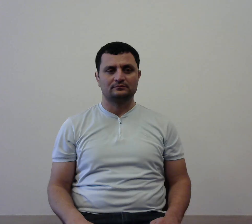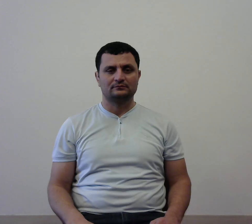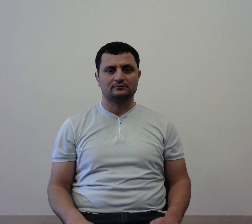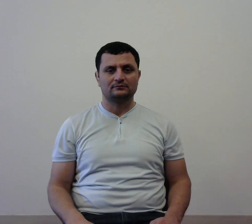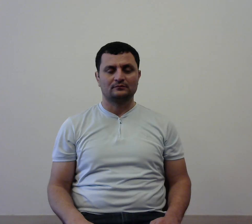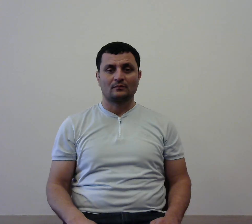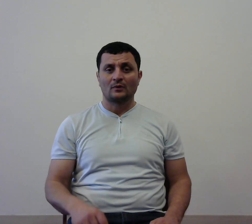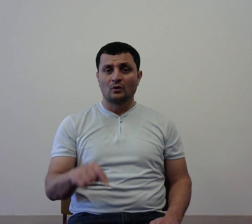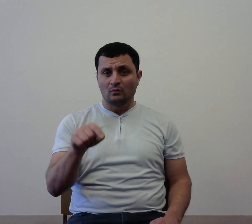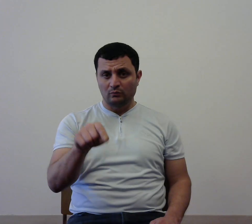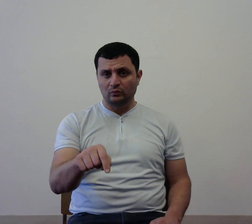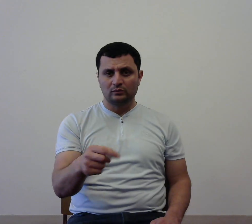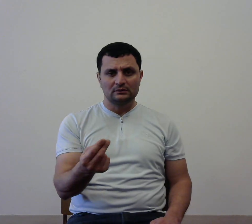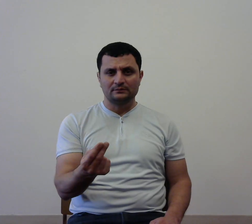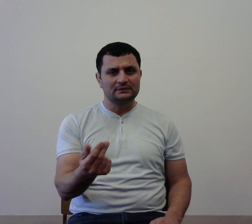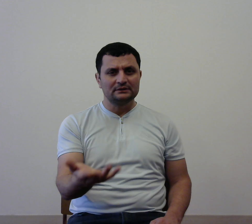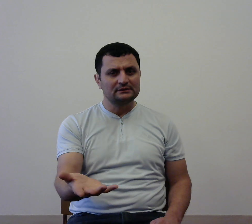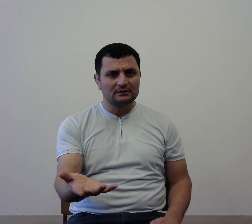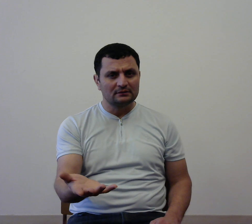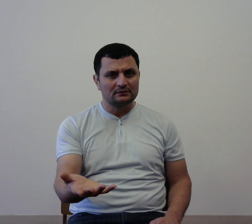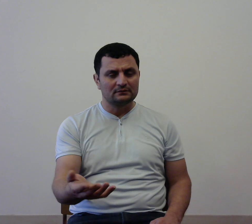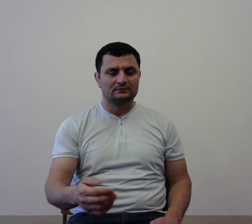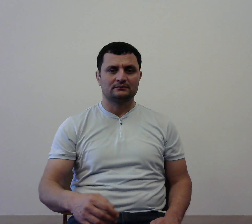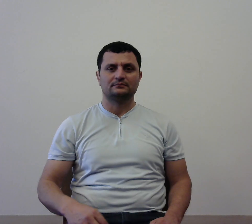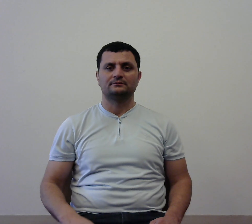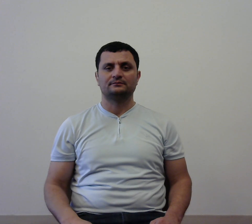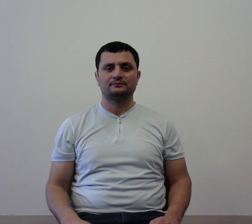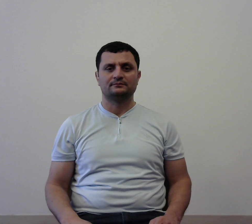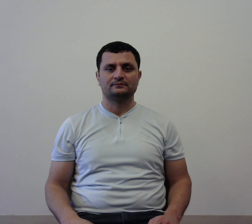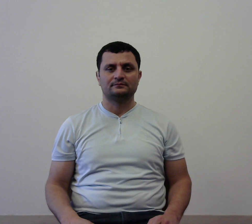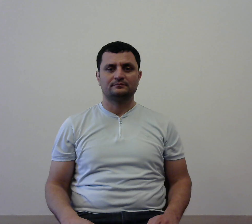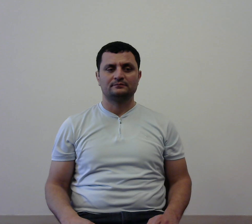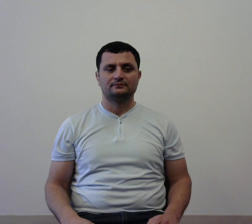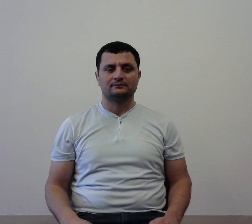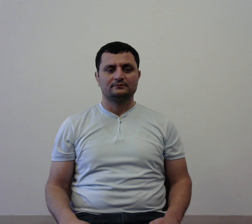Bu neçəyədir?